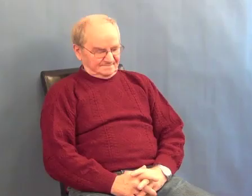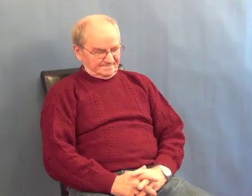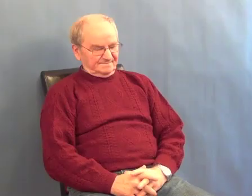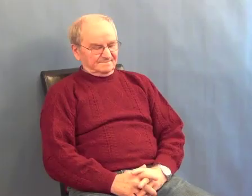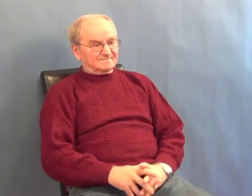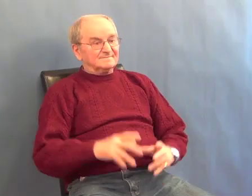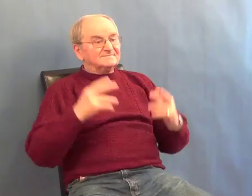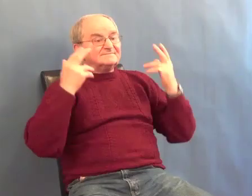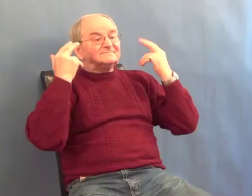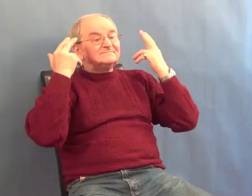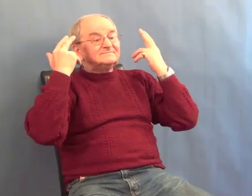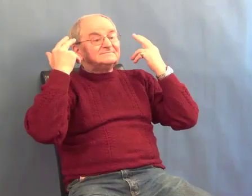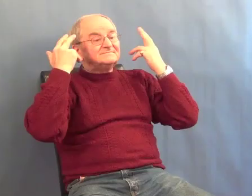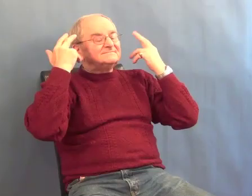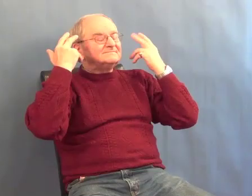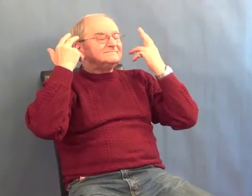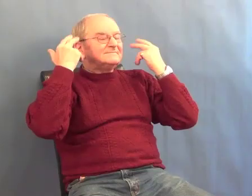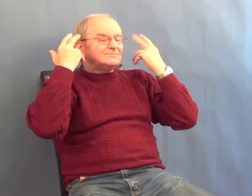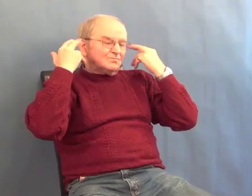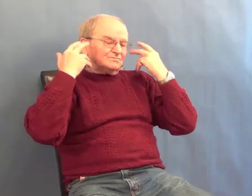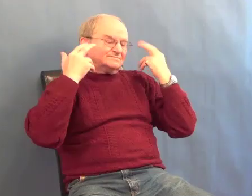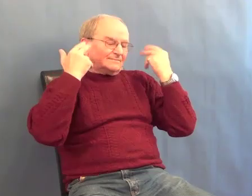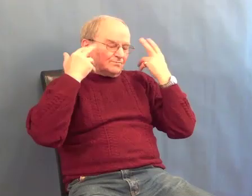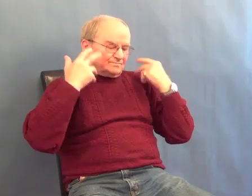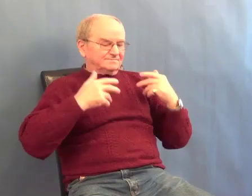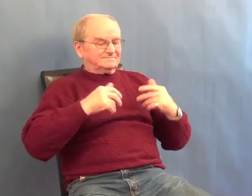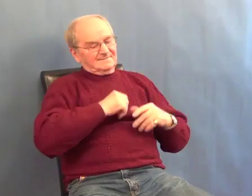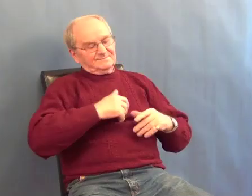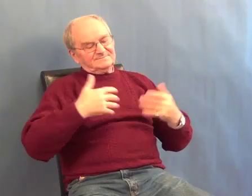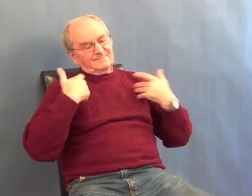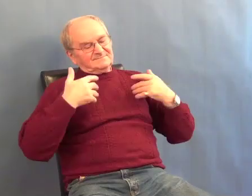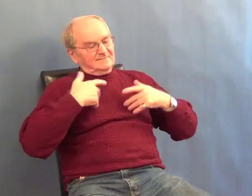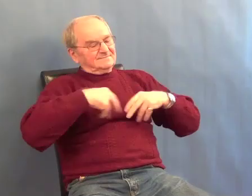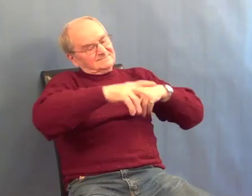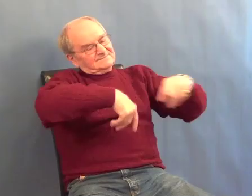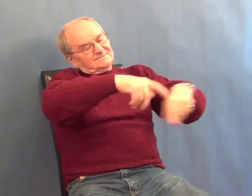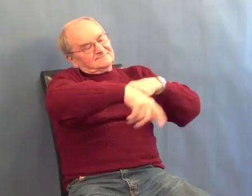Zając sobie spaceruje.